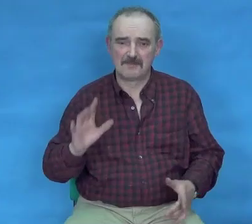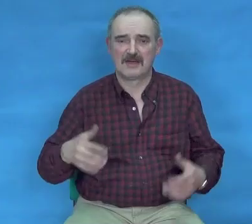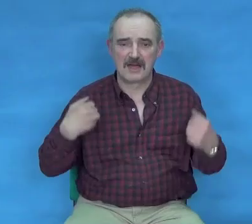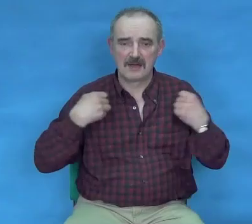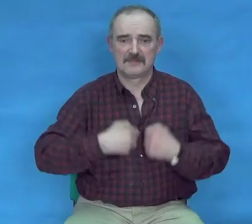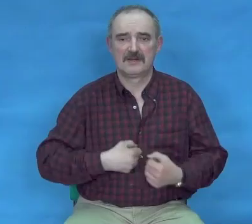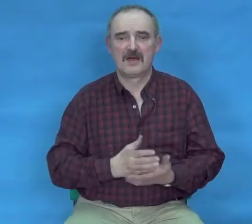Trzeba się ubrać.